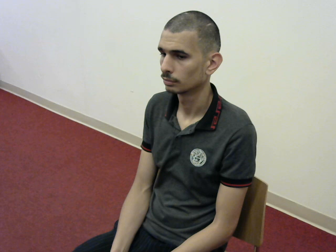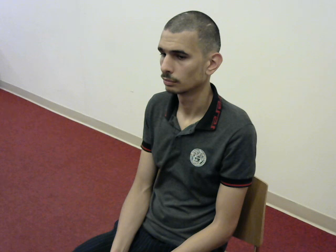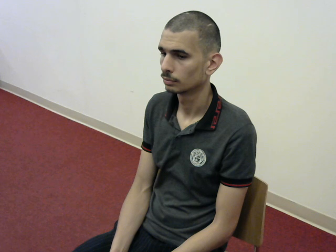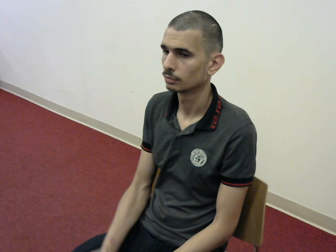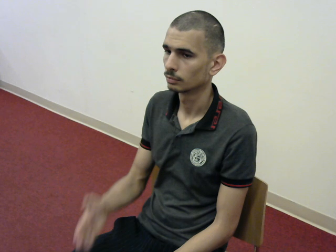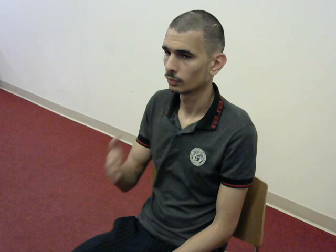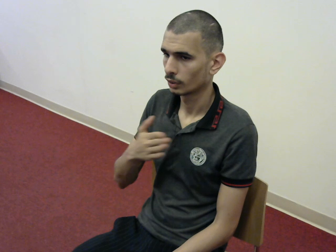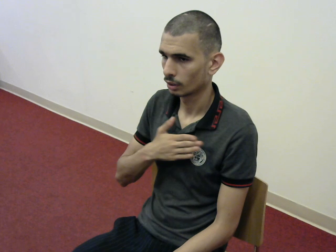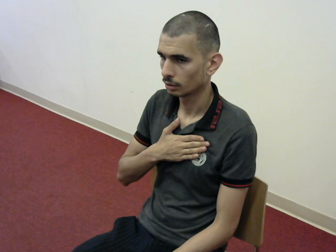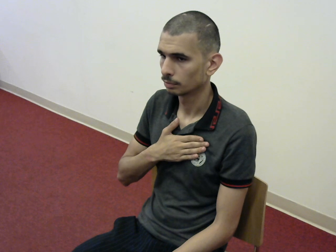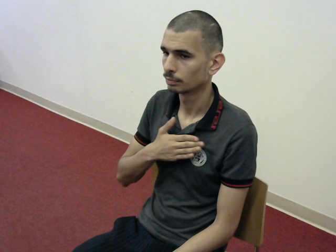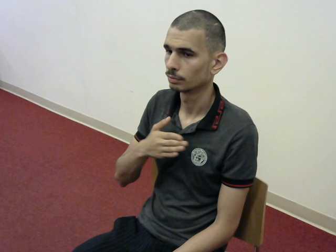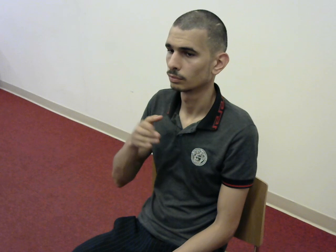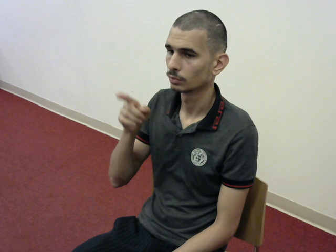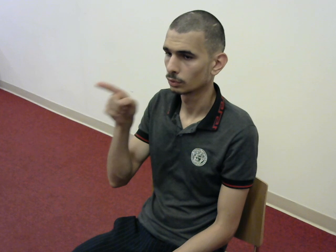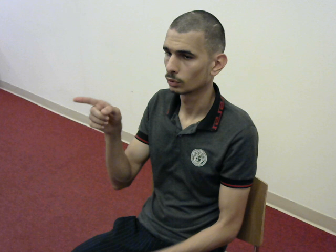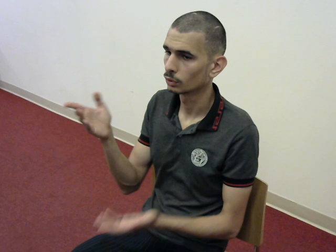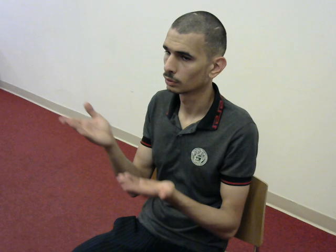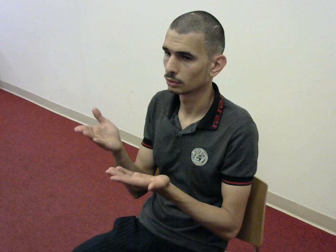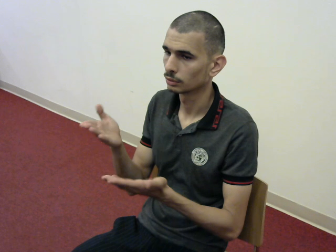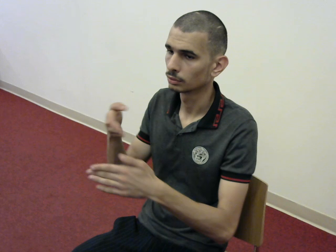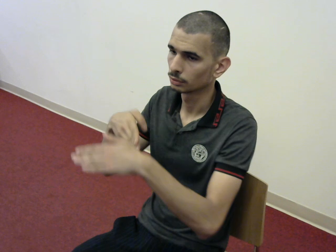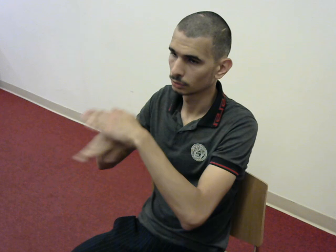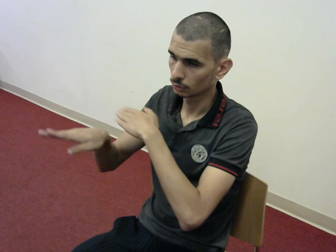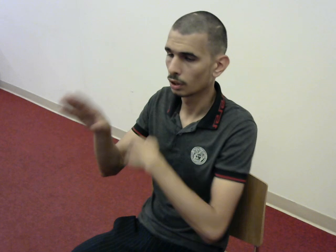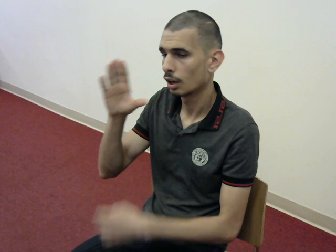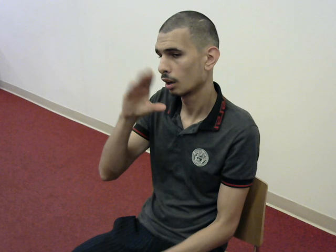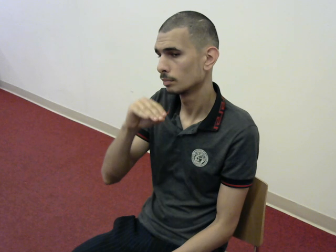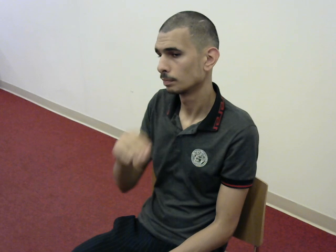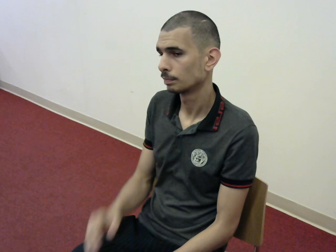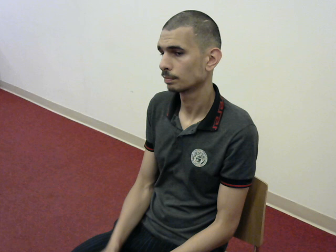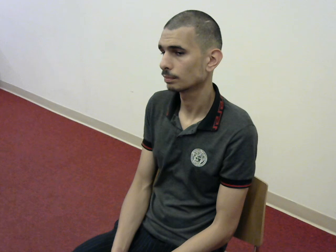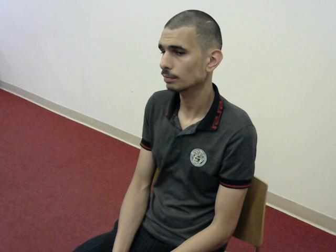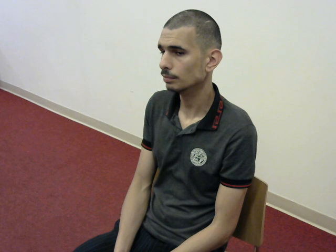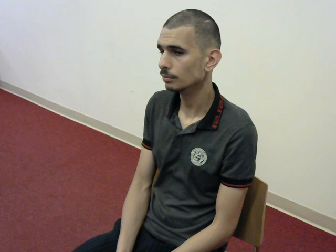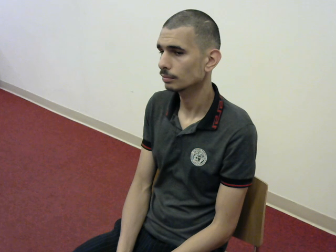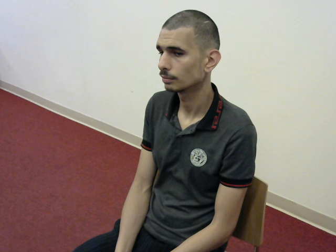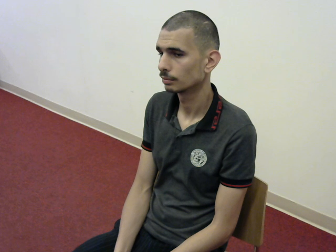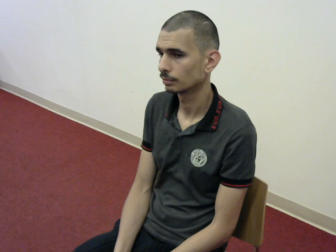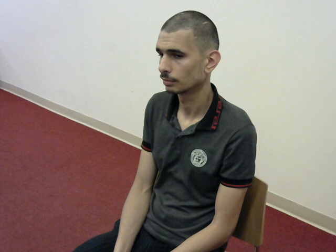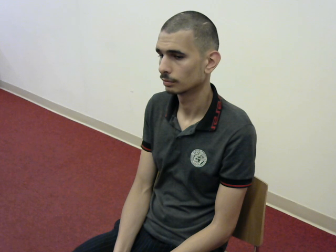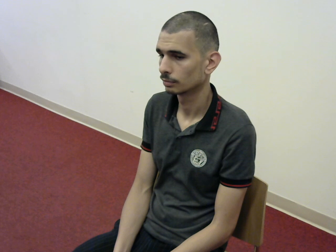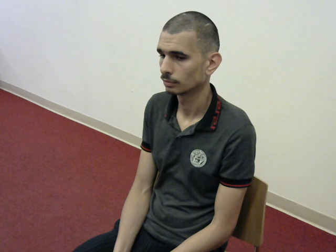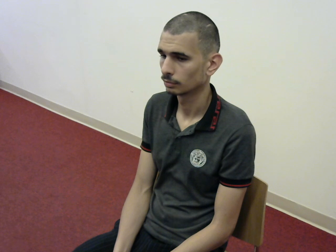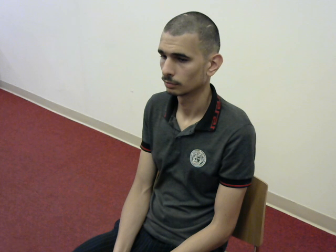Mən ora necə gedə bilərəm?